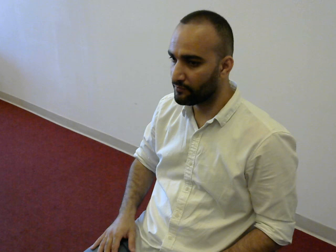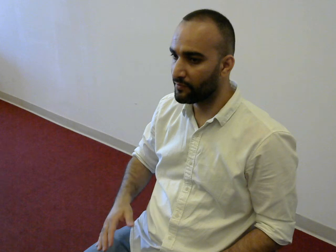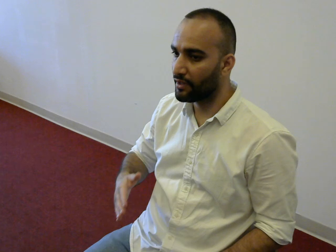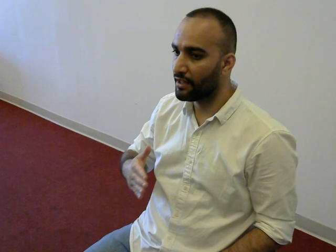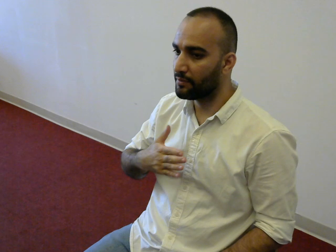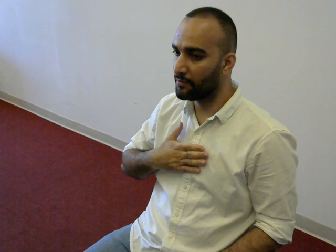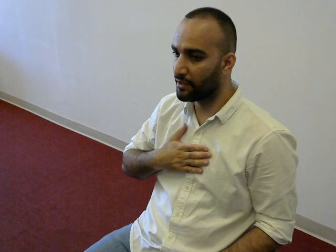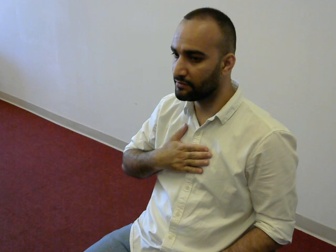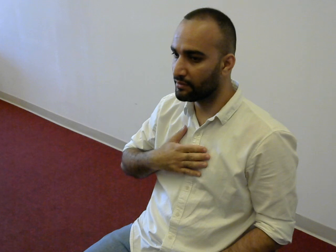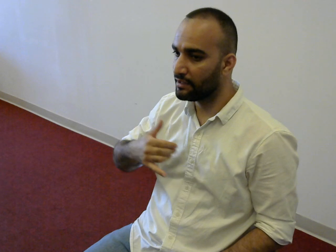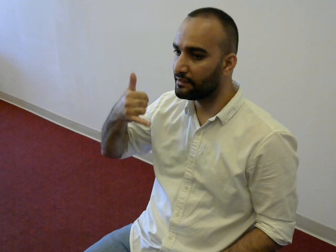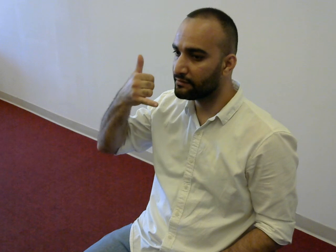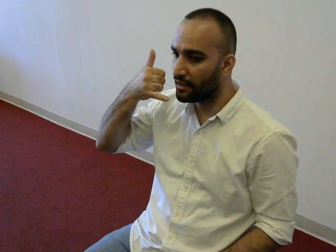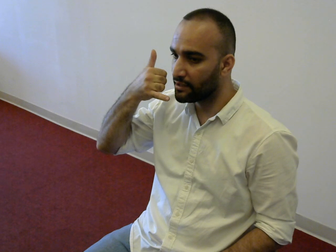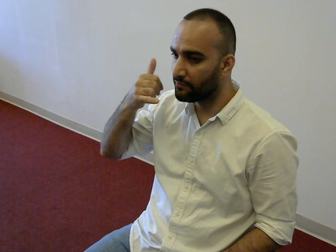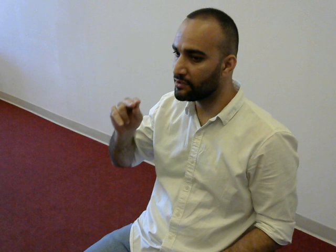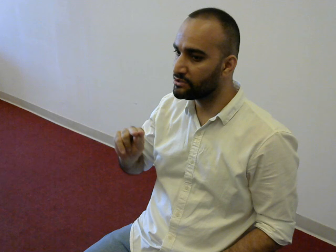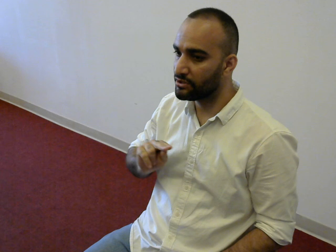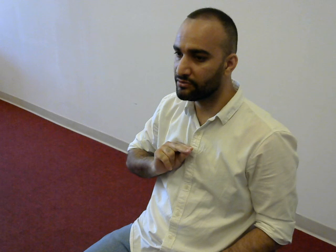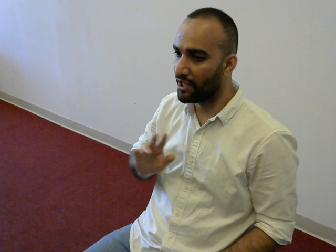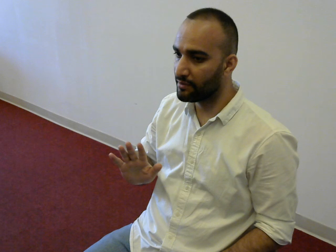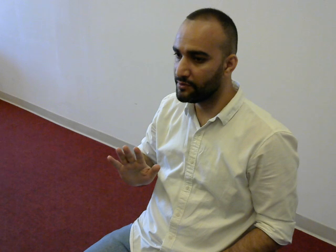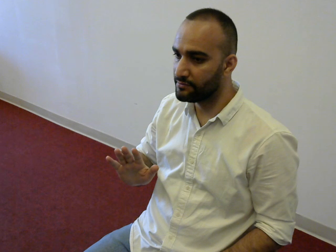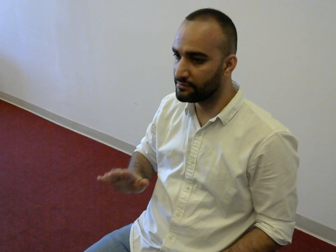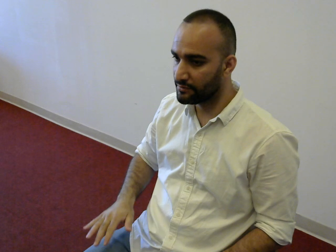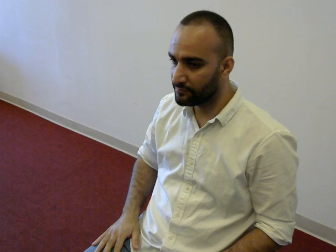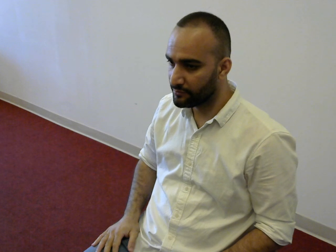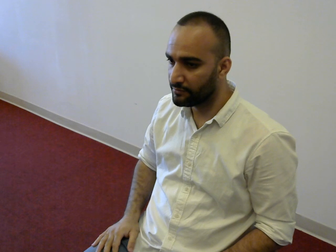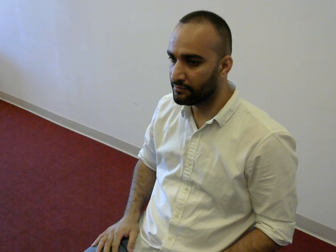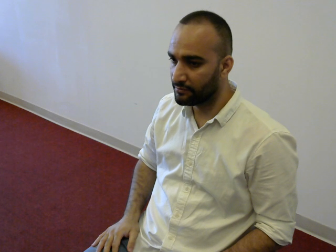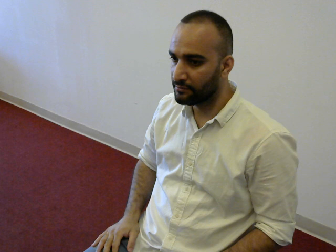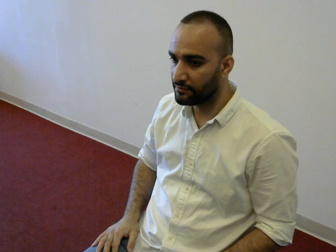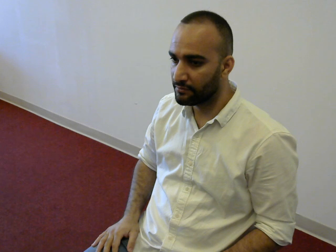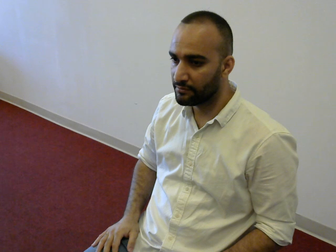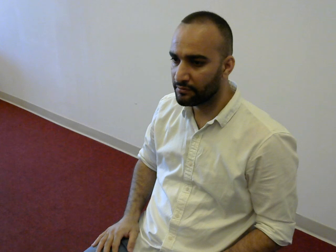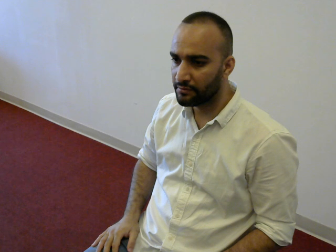Mənim telefonum özümdə deyil